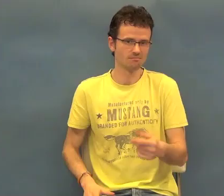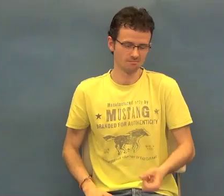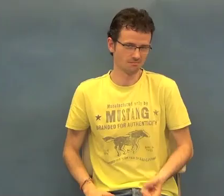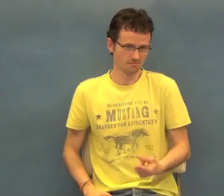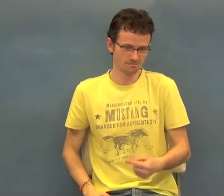Może.